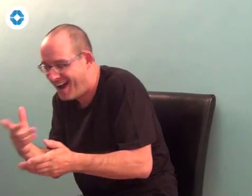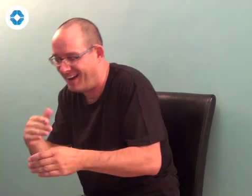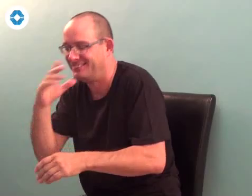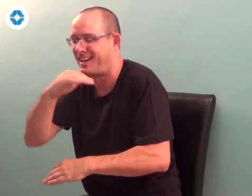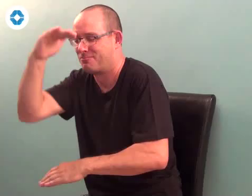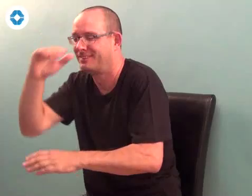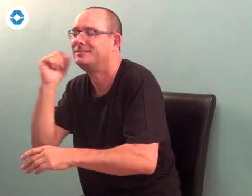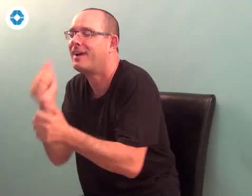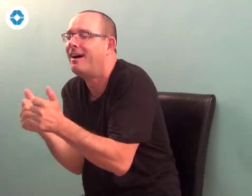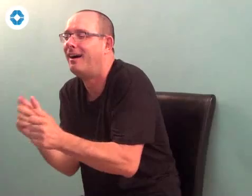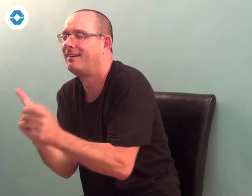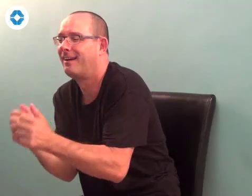Duża żaba i jej dziewczyna, z którą chodziła na randki.